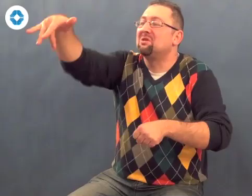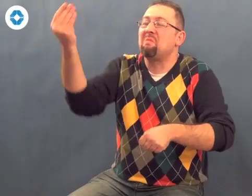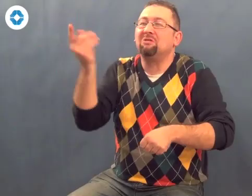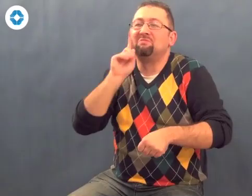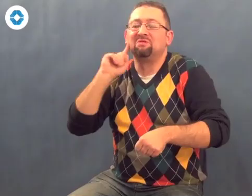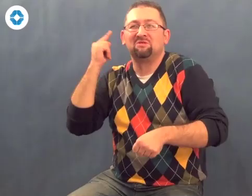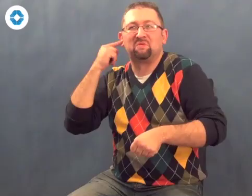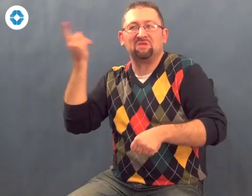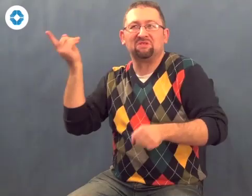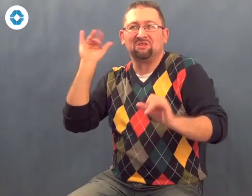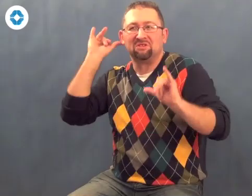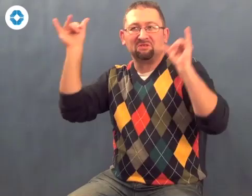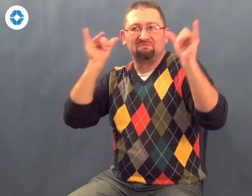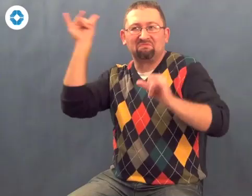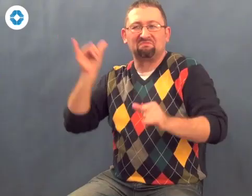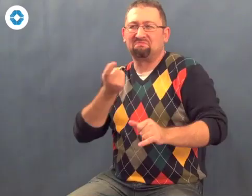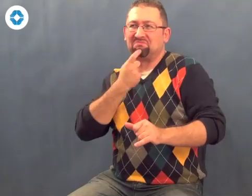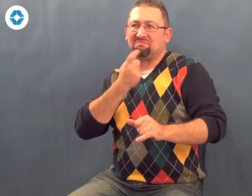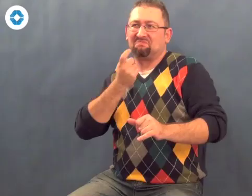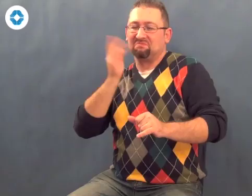Chłopiec słyszy jakiś hałas i zastanawia się, co to jest.